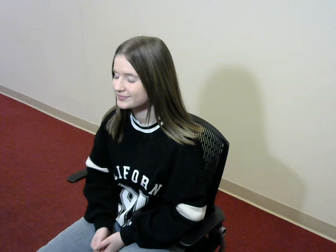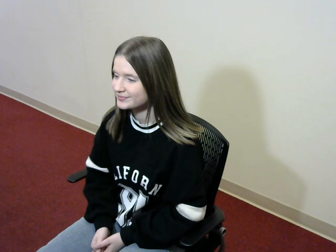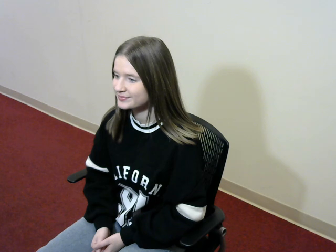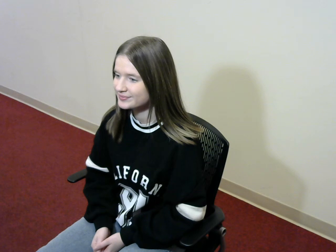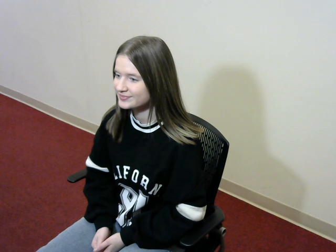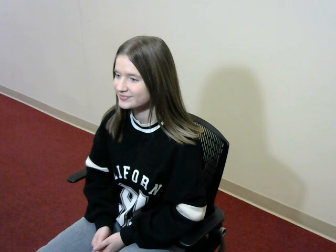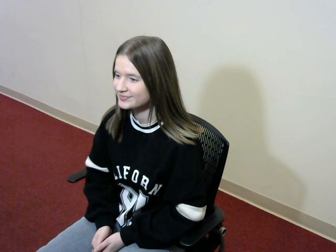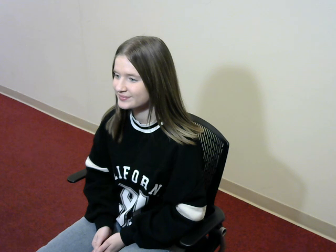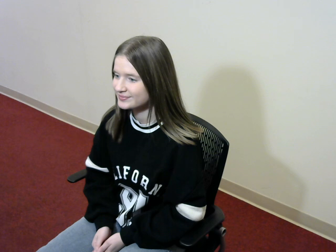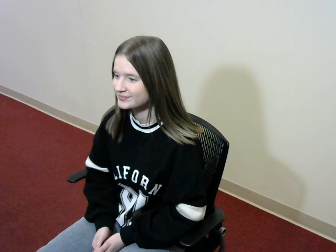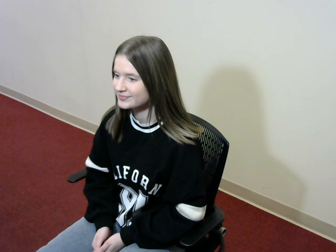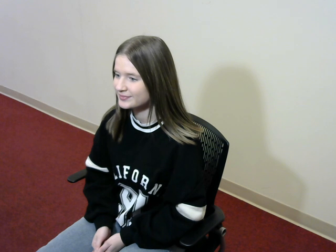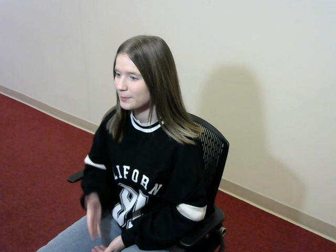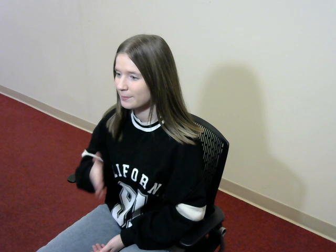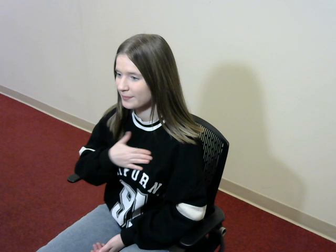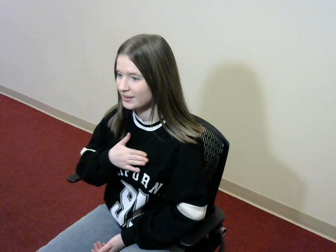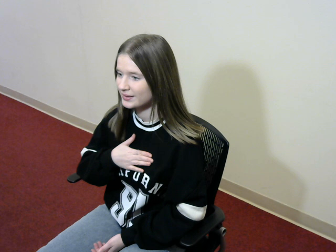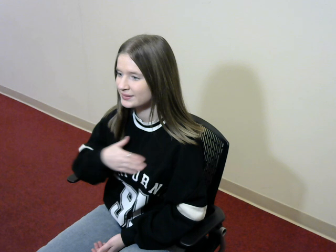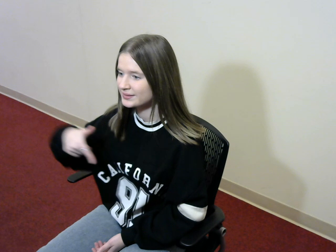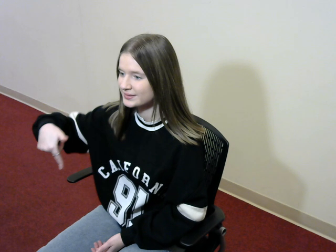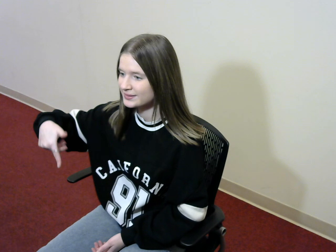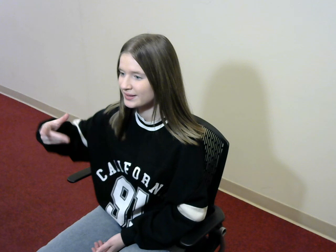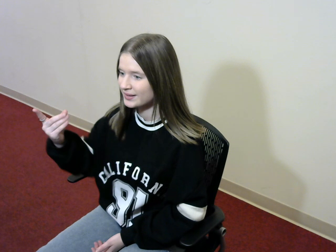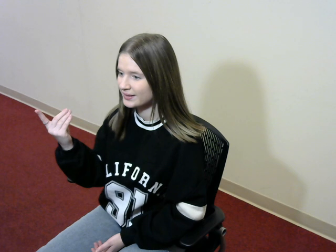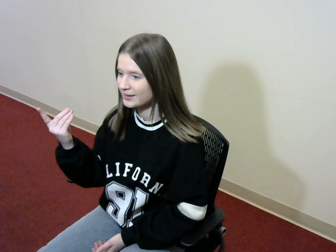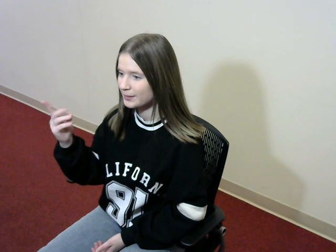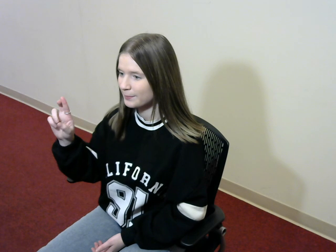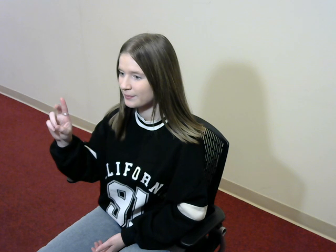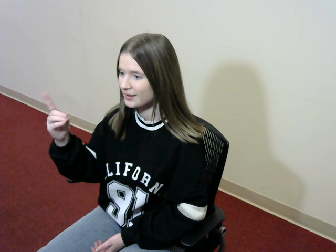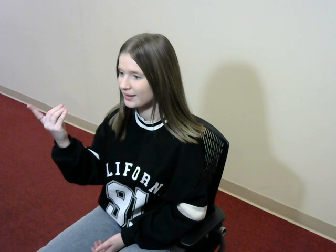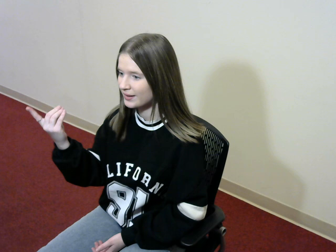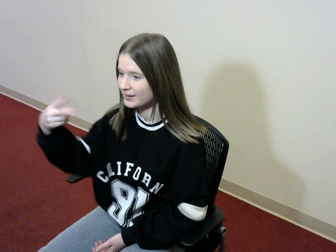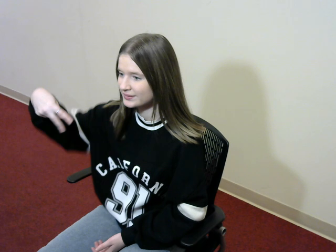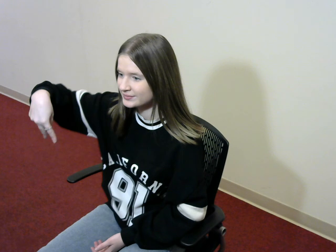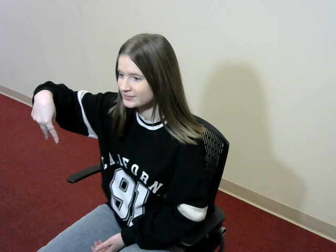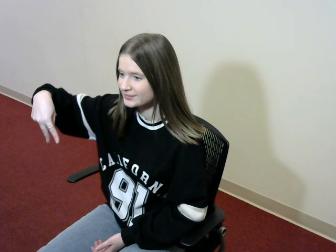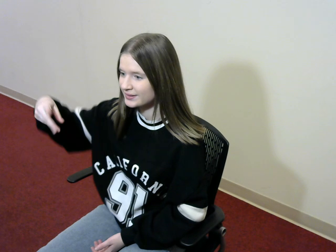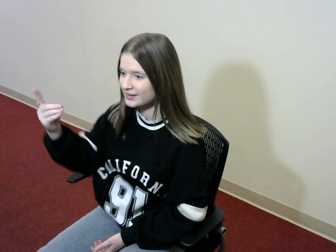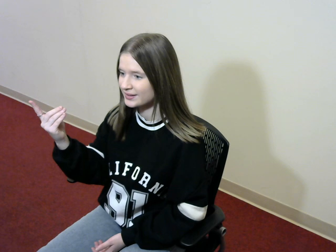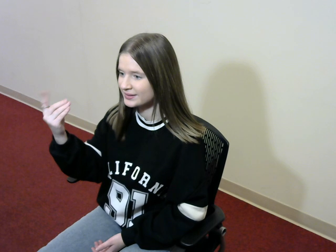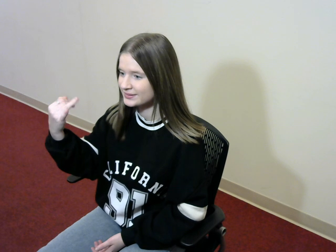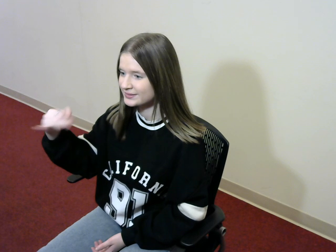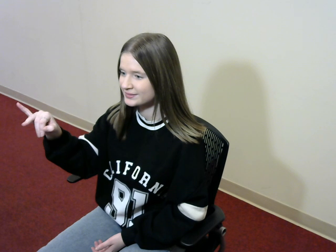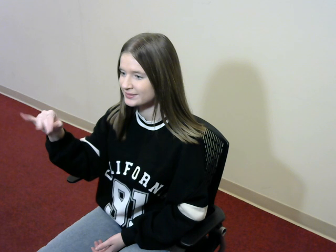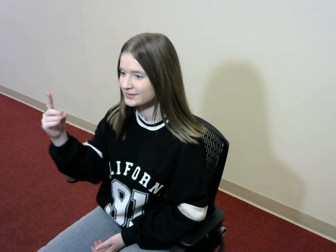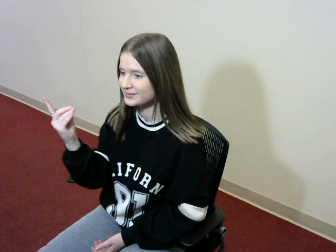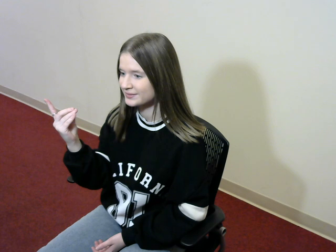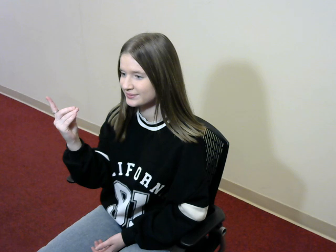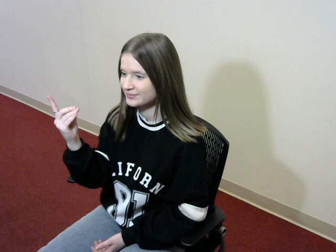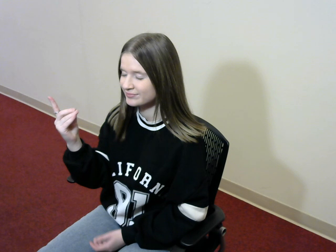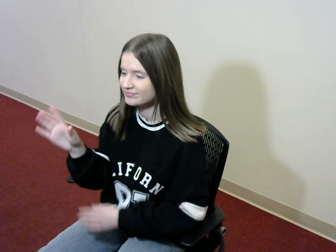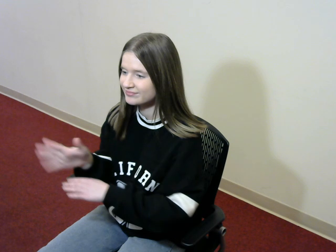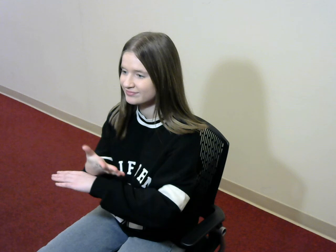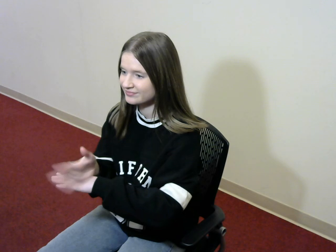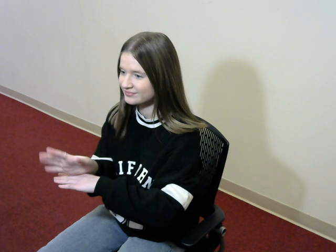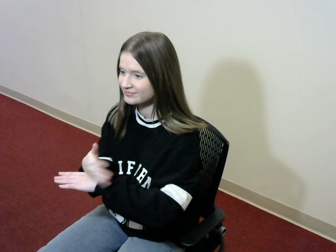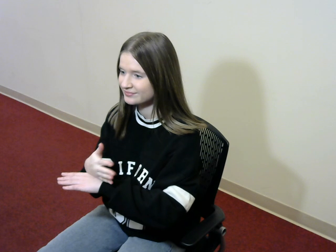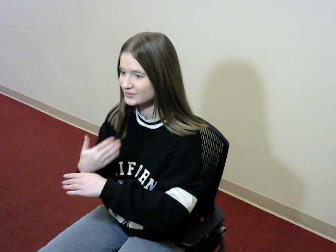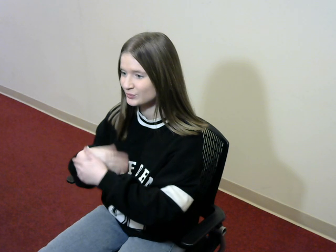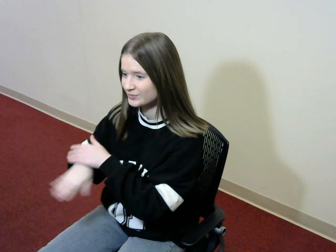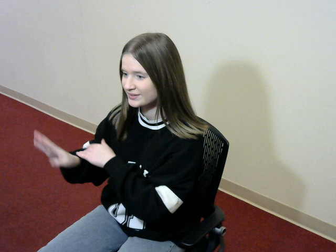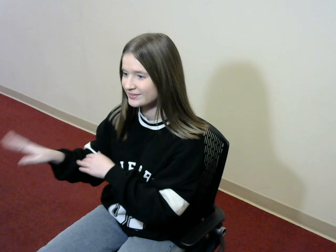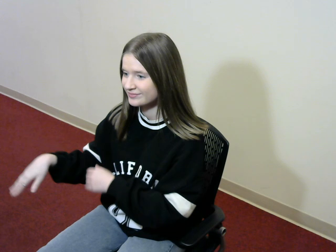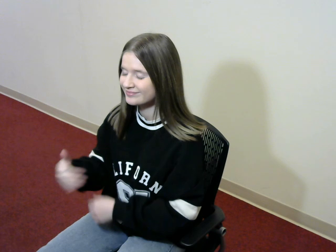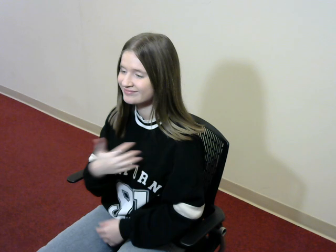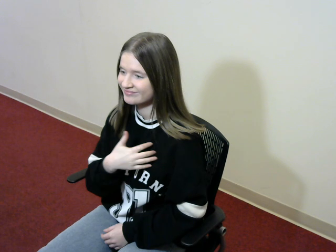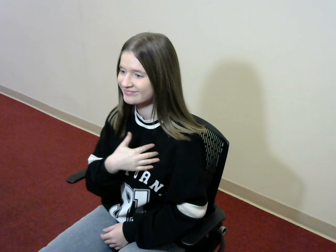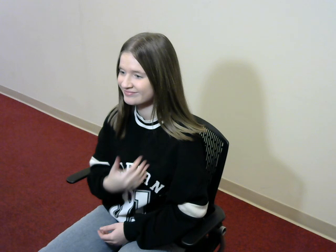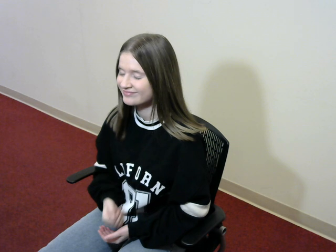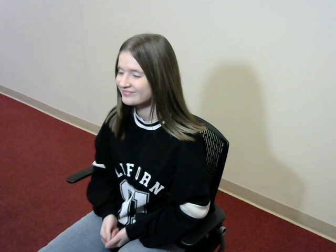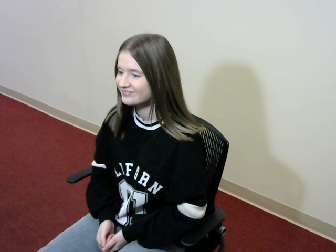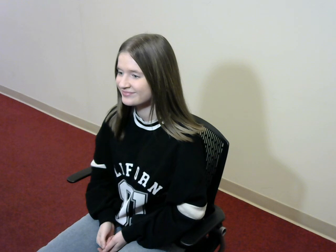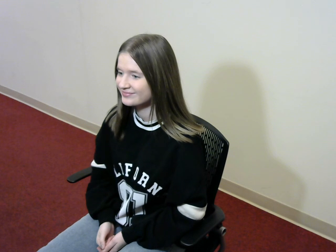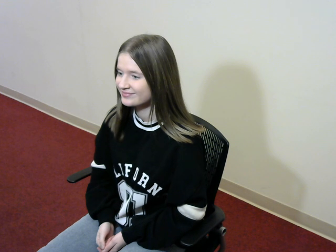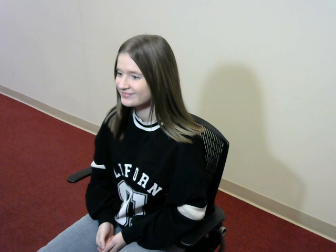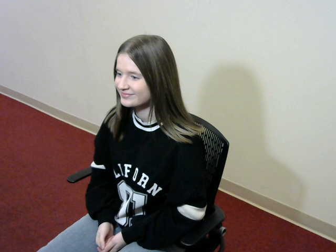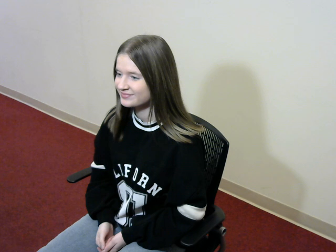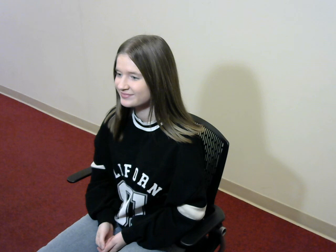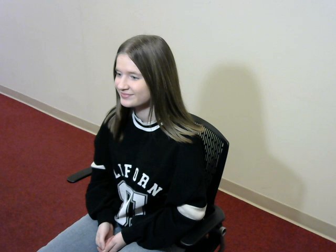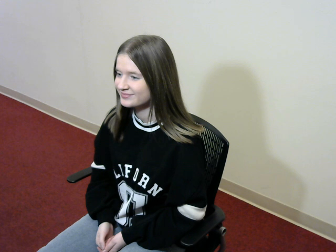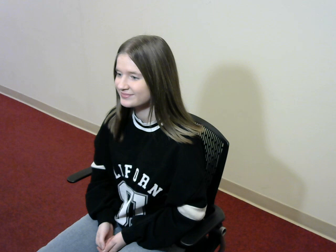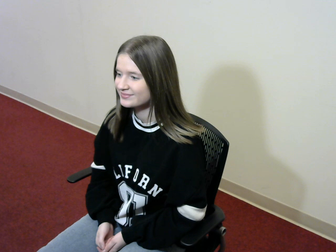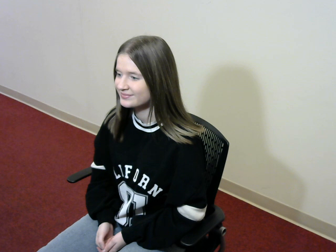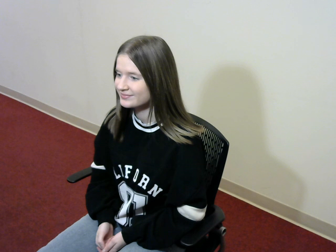Mən Qəbələyə gəzməyə getmək istəyirəm